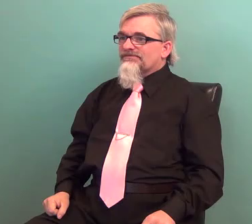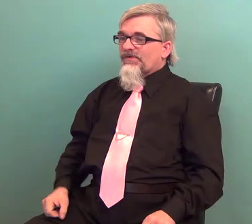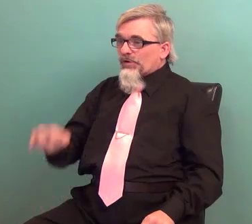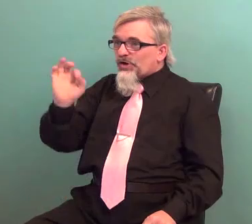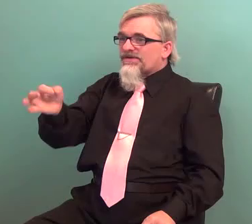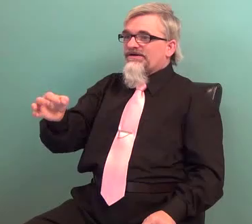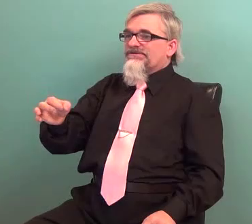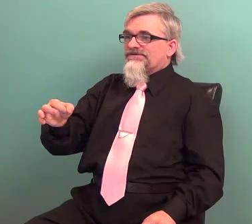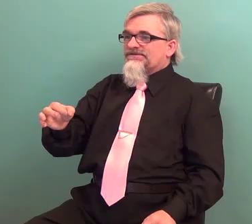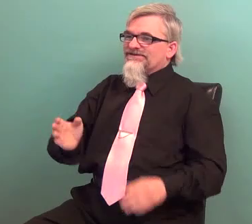Dobrze.